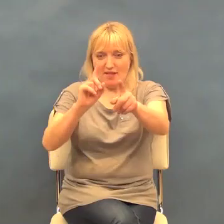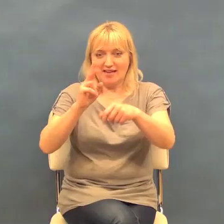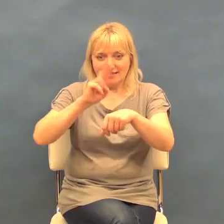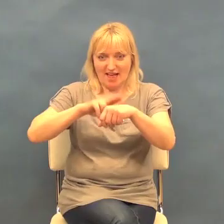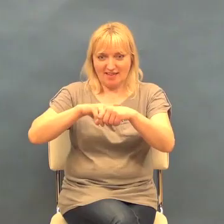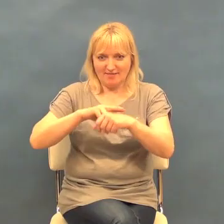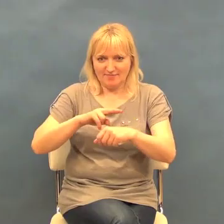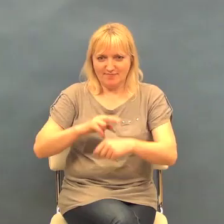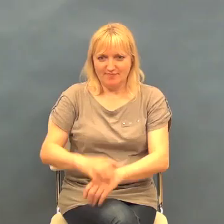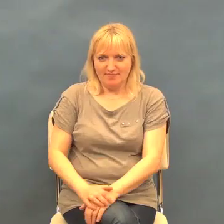Czekaj, zegar.